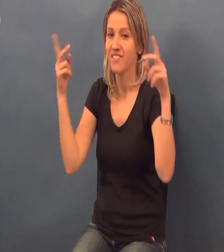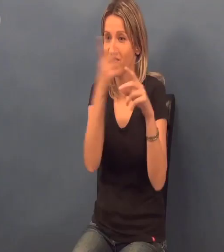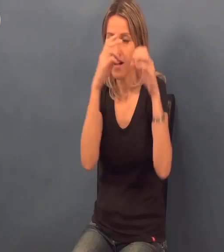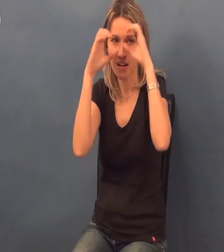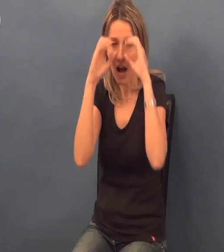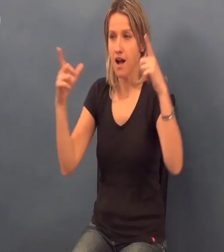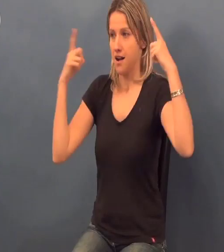Aha.